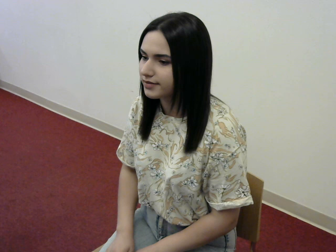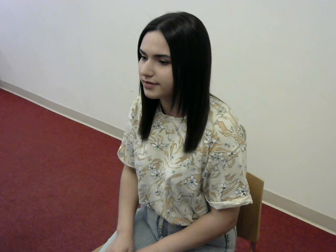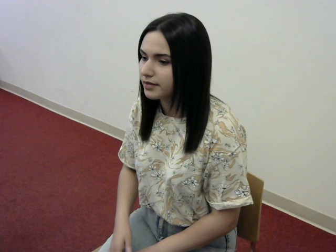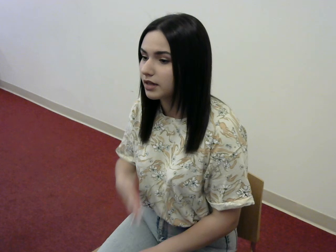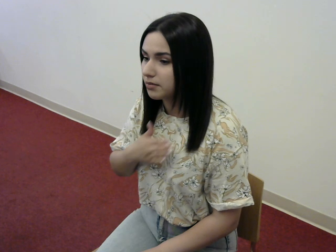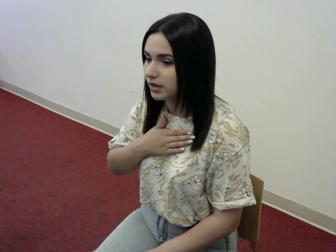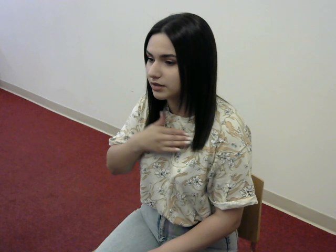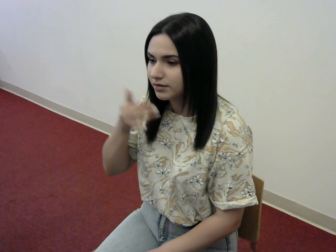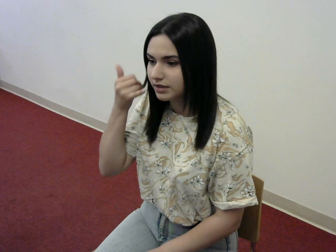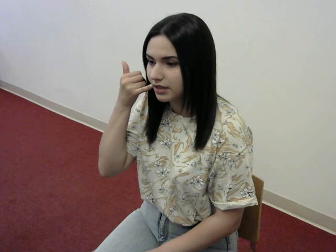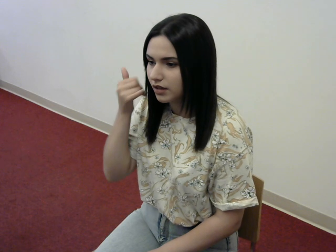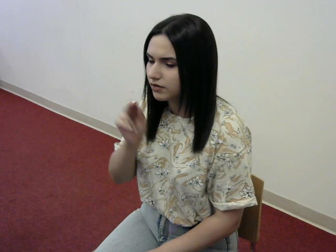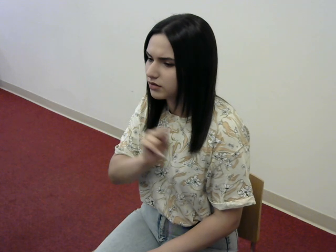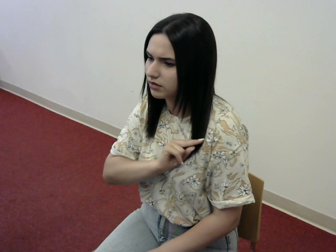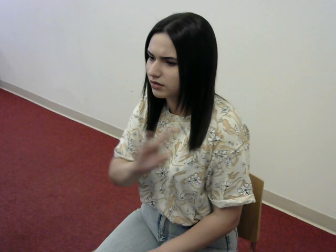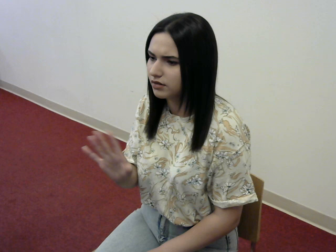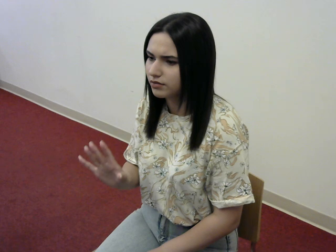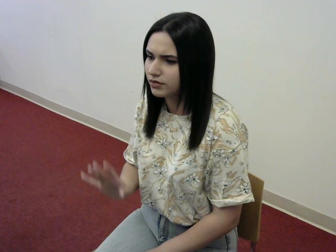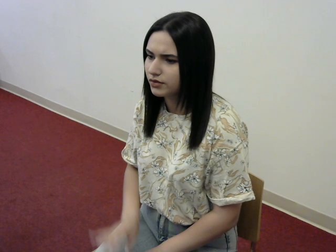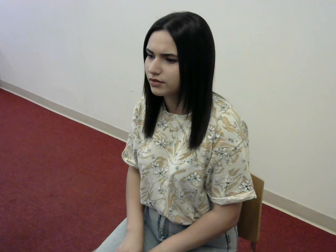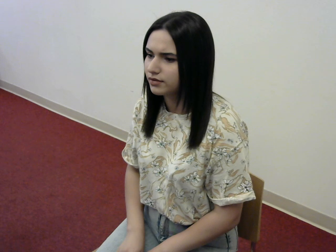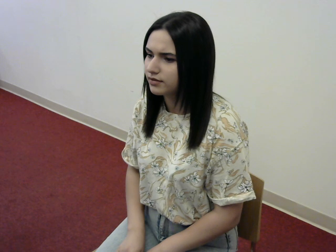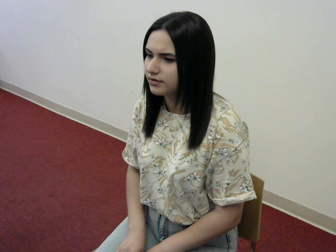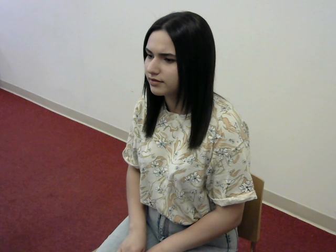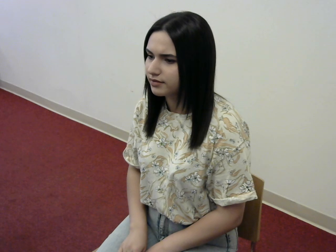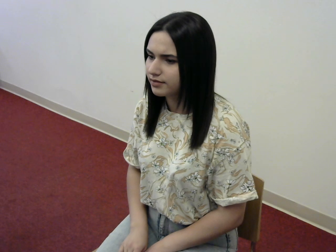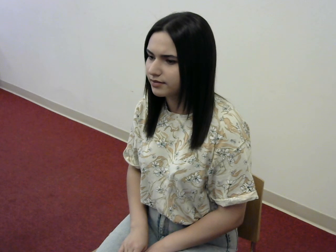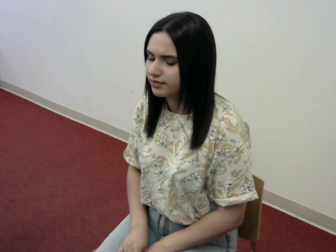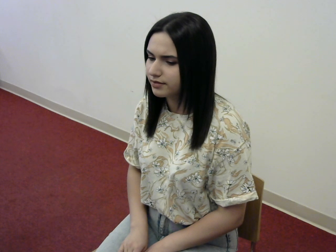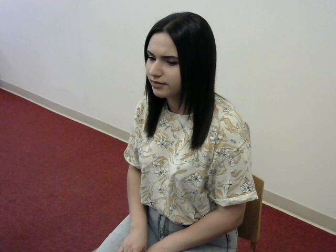Mənim mobil telefonum işləmir